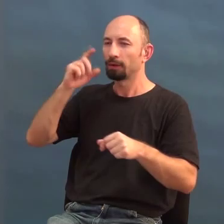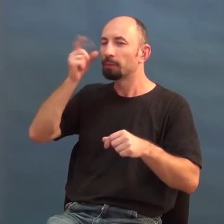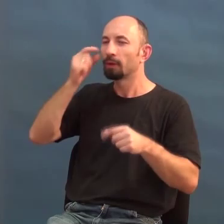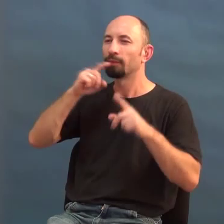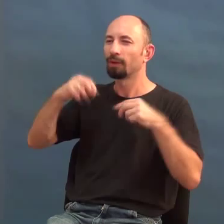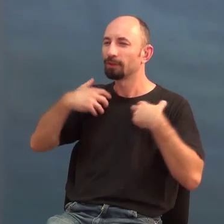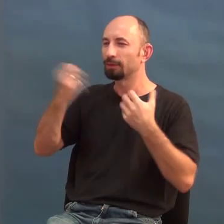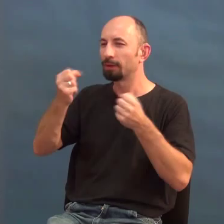Chłopak był bardzo zmęczony i chciał iść spać.